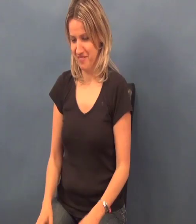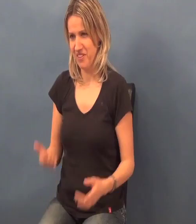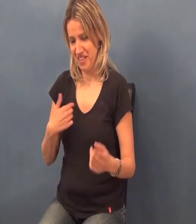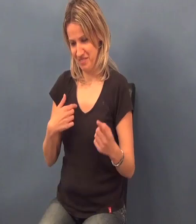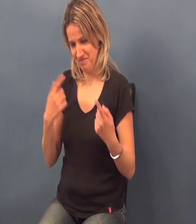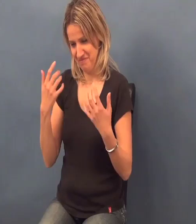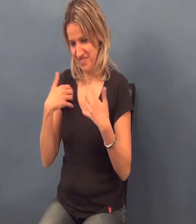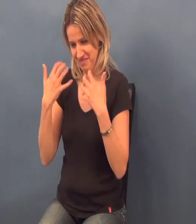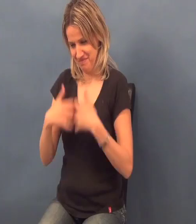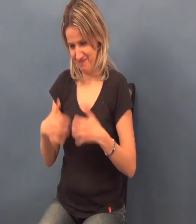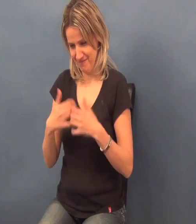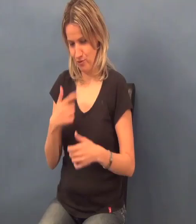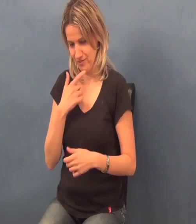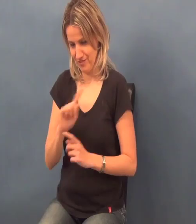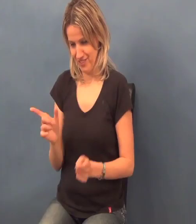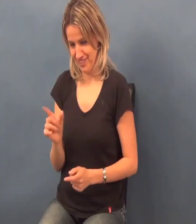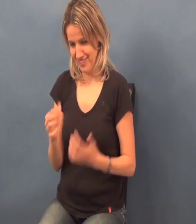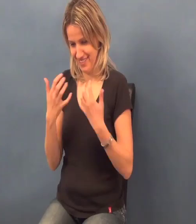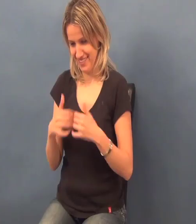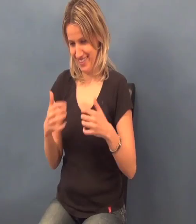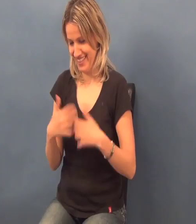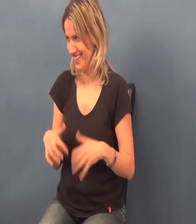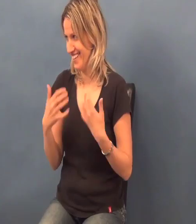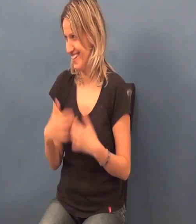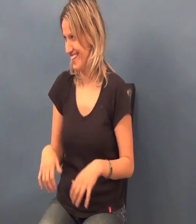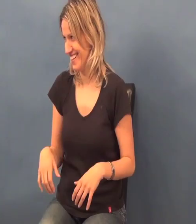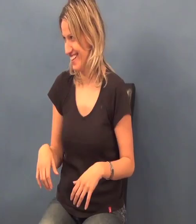Ja myślę, że to znaczy że razem nie wolno, tak myślę.